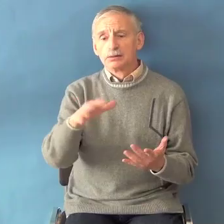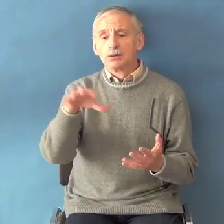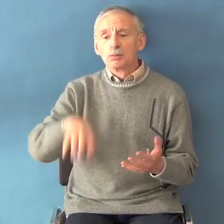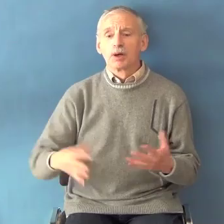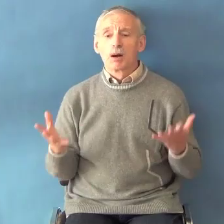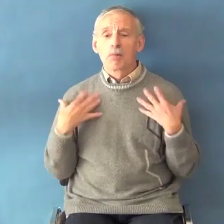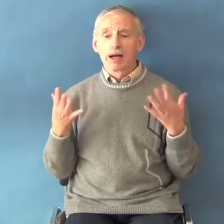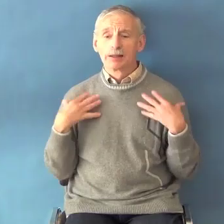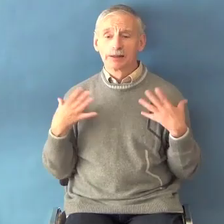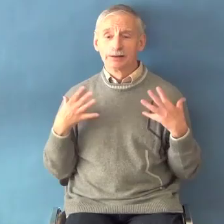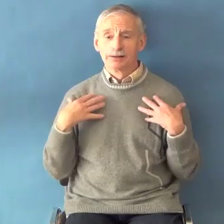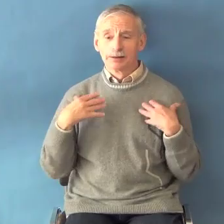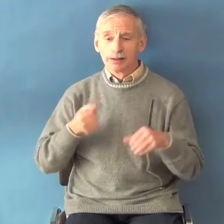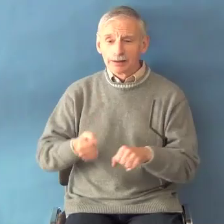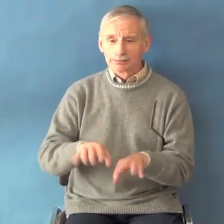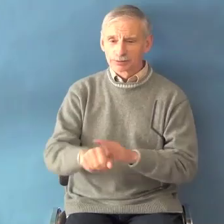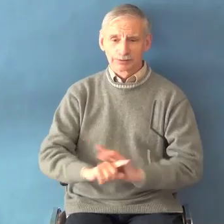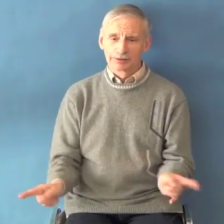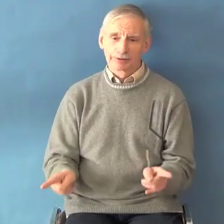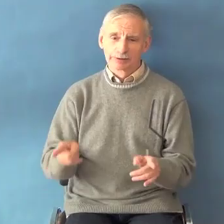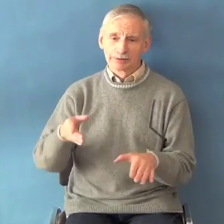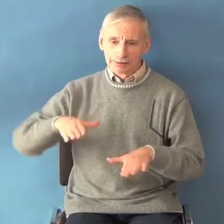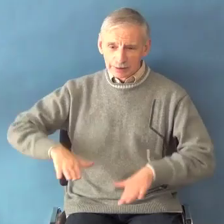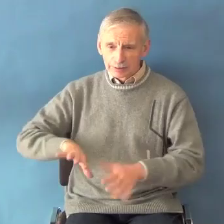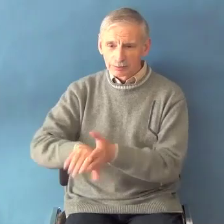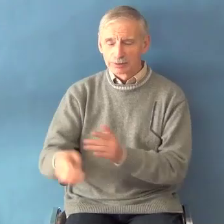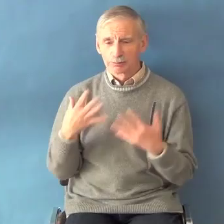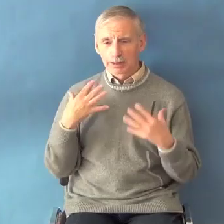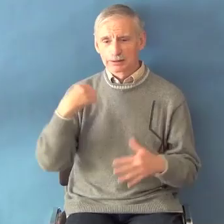Nie wolno niszczyć ławek w parku.